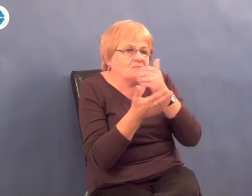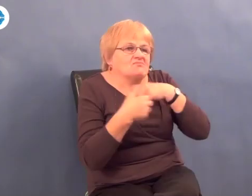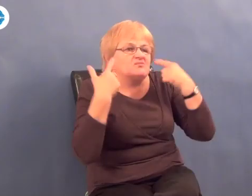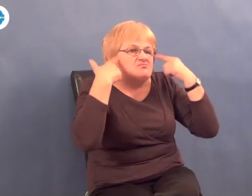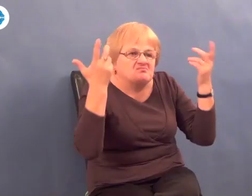Nie słyszał.